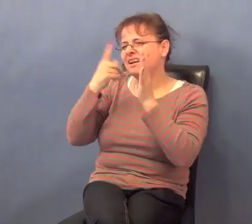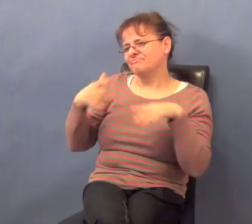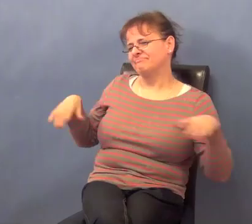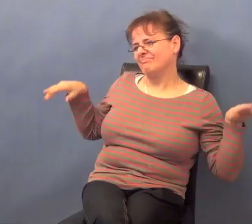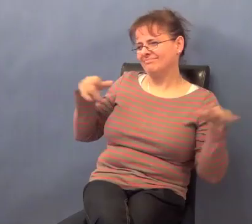Wziąć tabletkę.